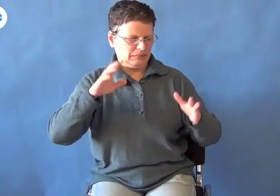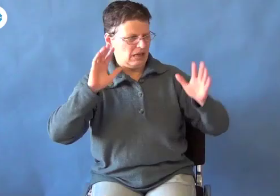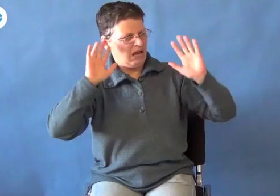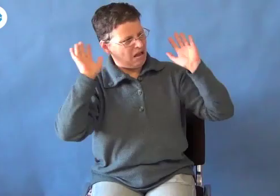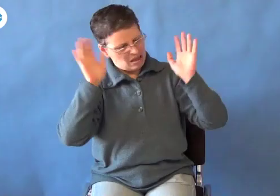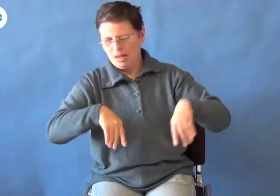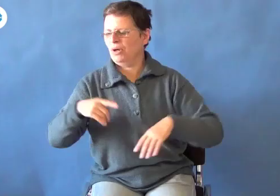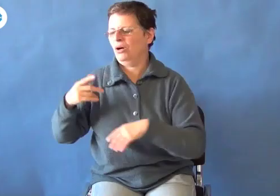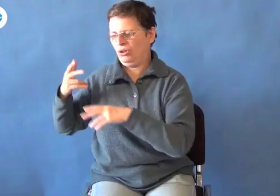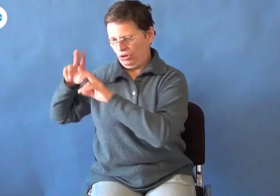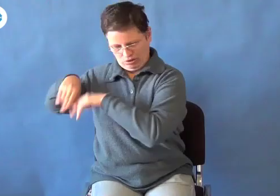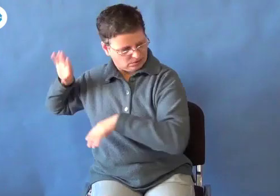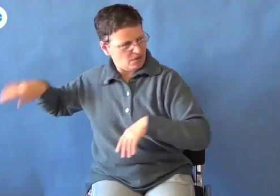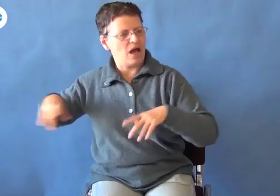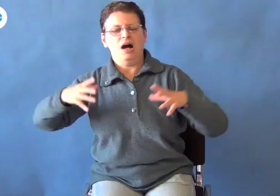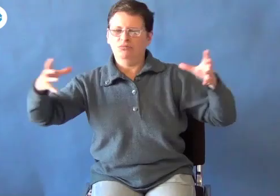Rodzice zgodzili się i zostali.